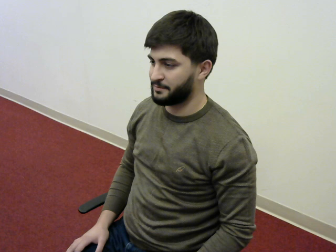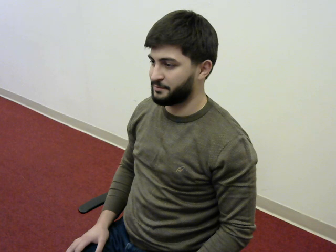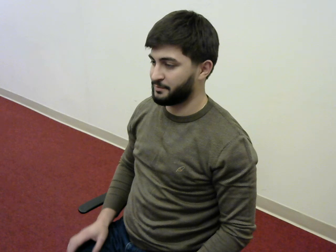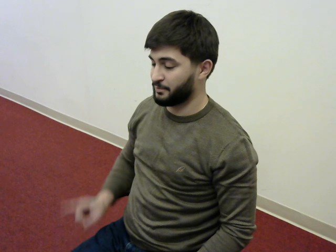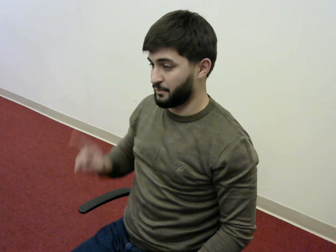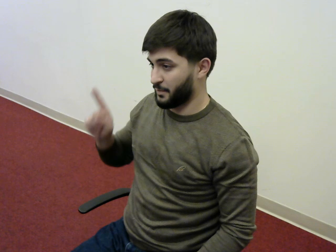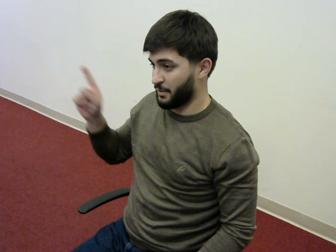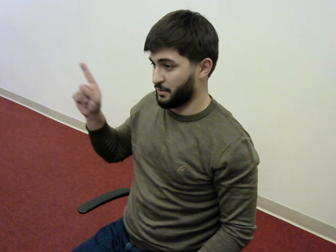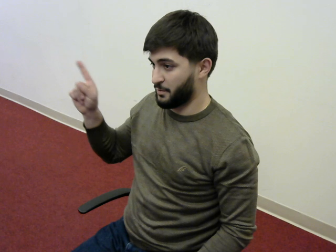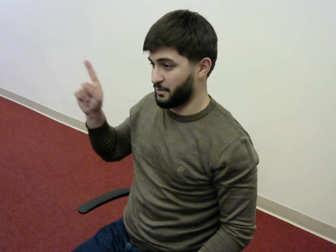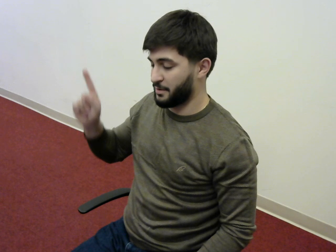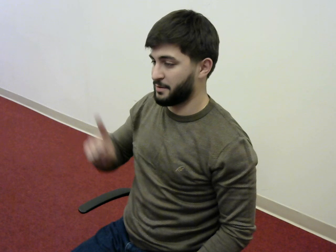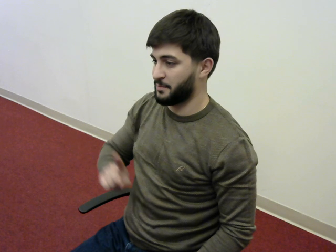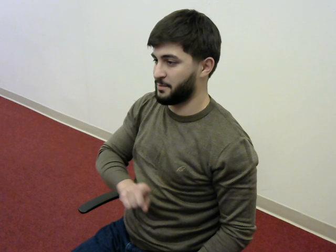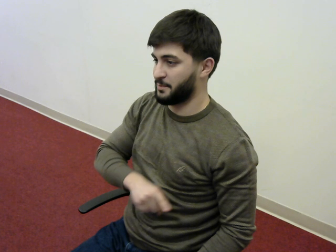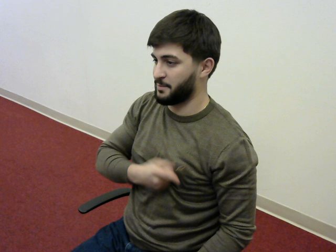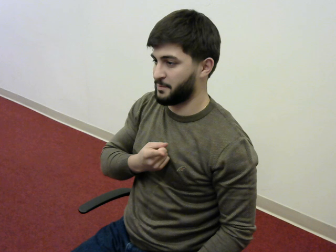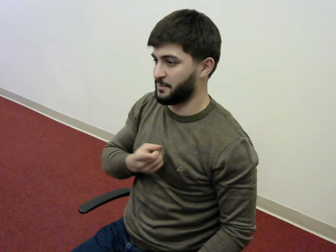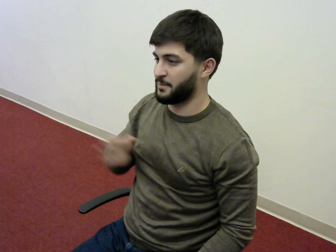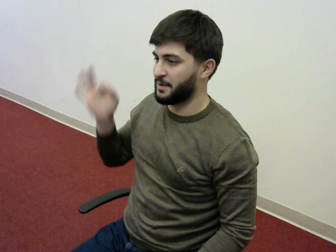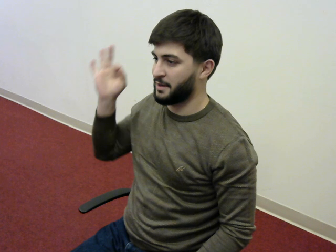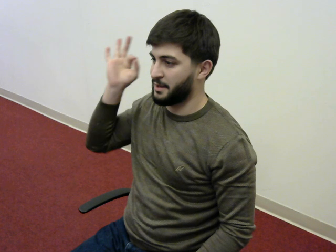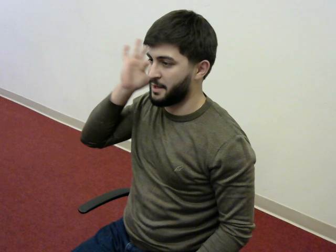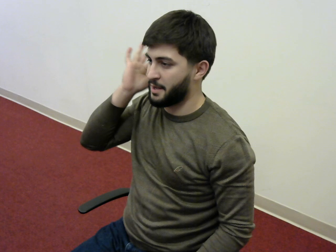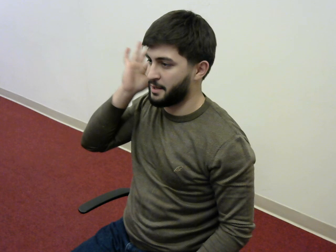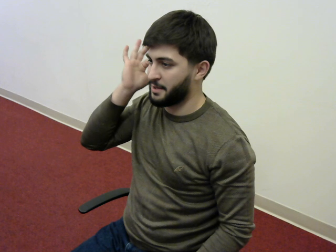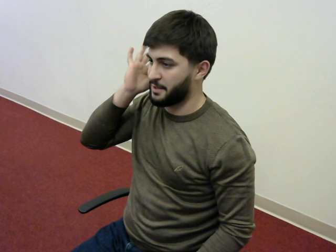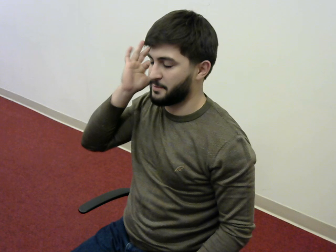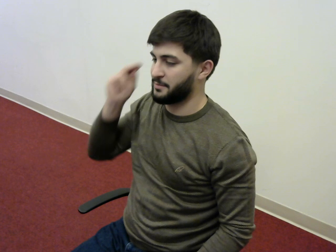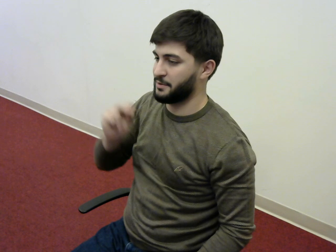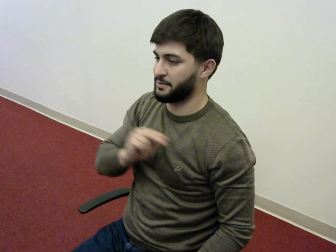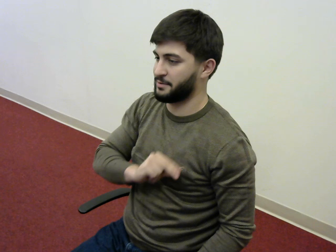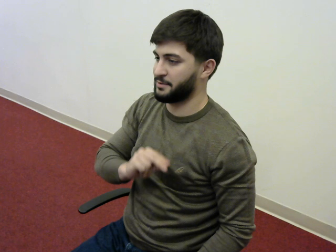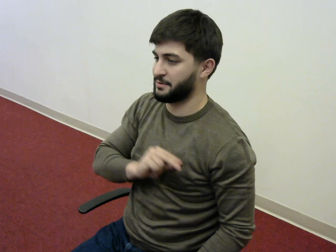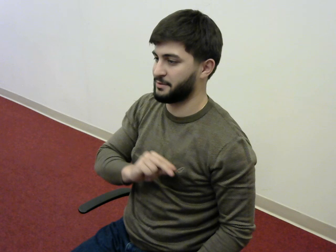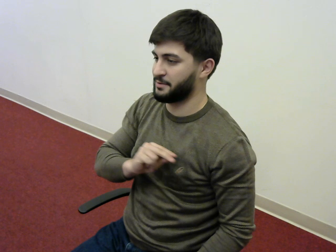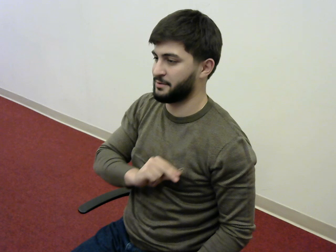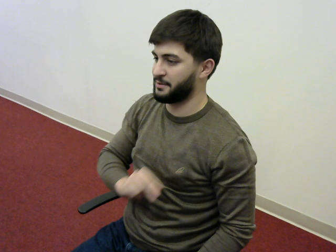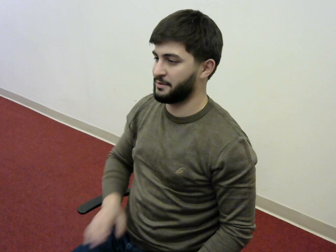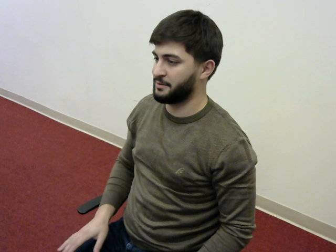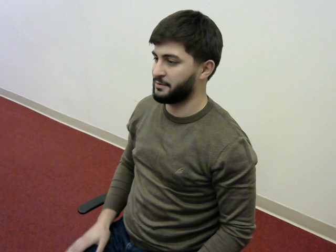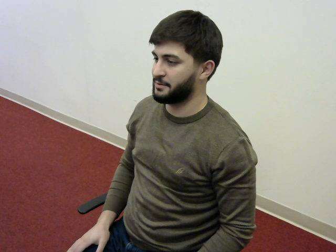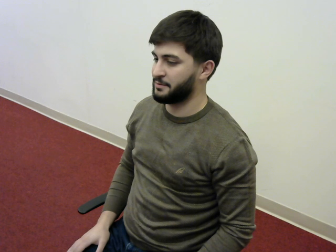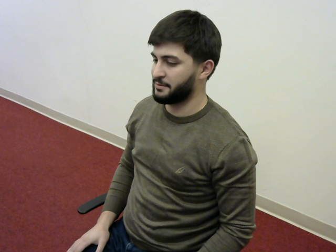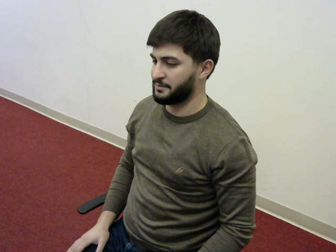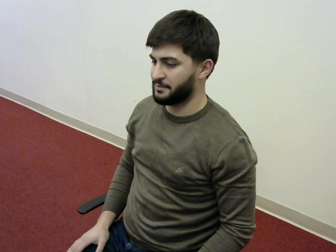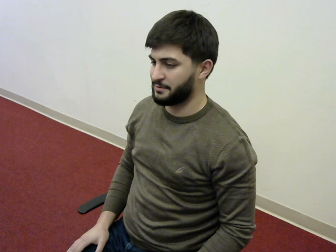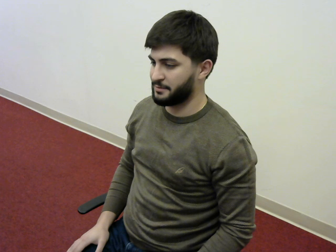Orda professional həkimlər çalışır